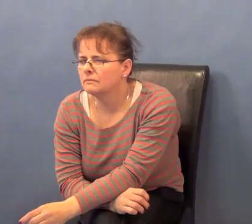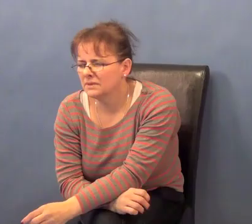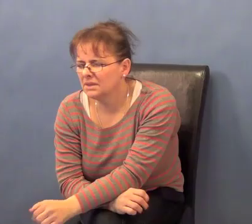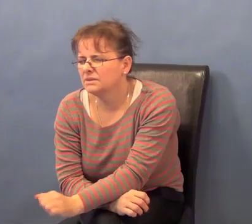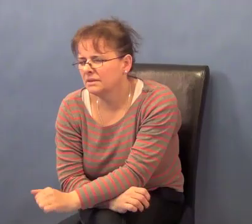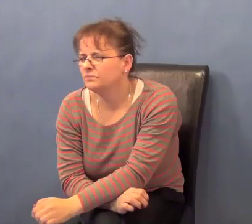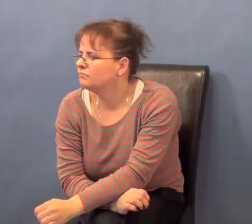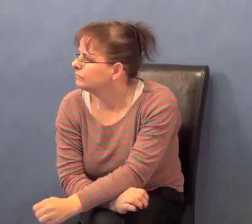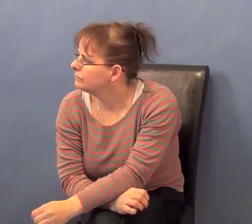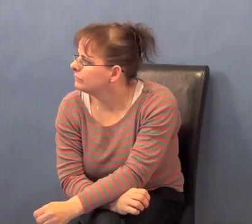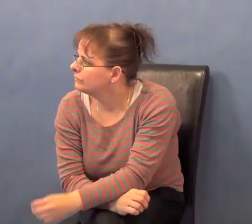Jest.